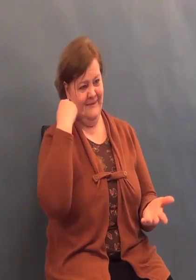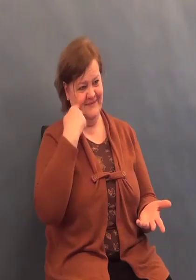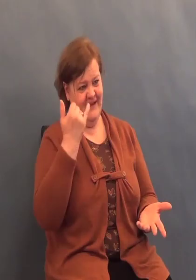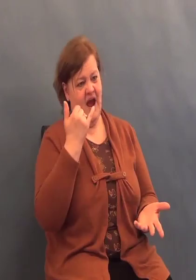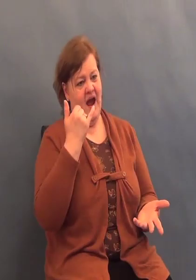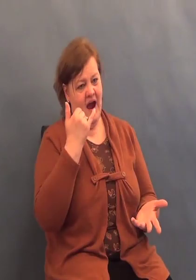Oni kiwają głowami: aa!